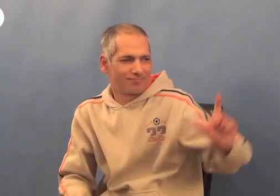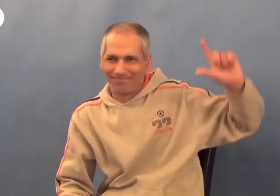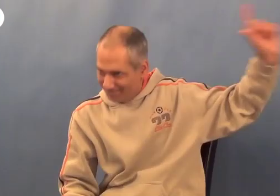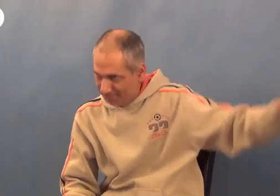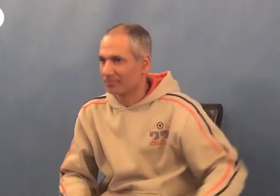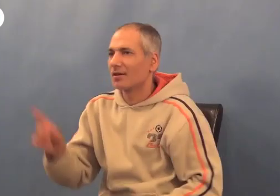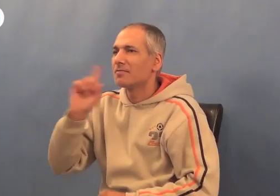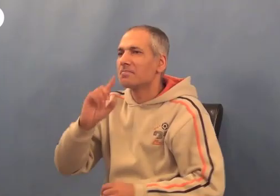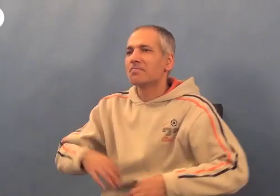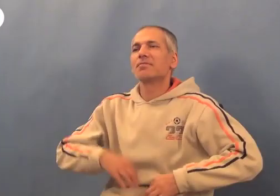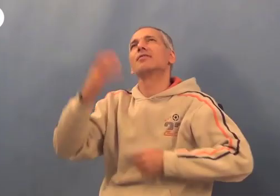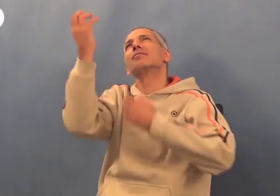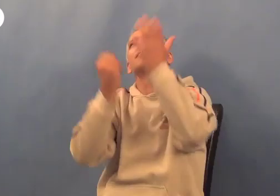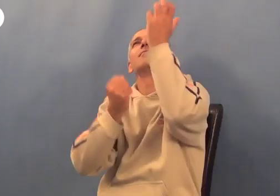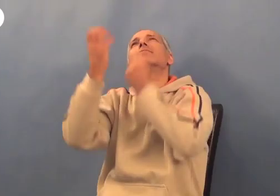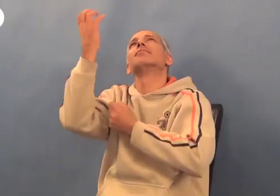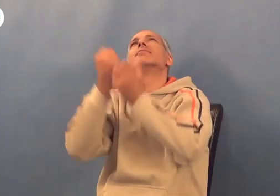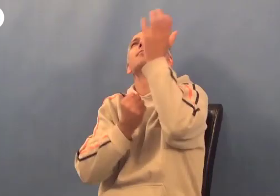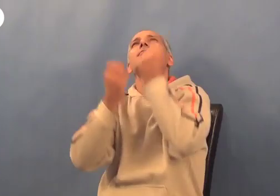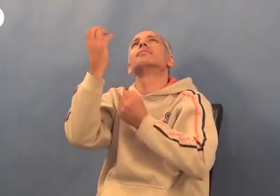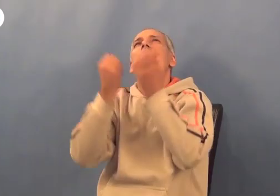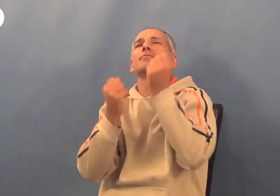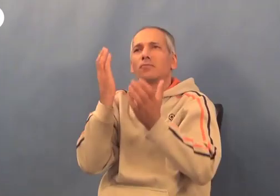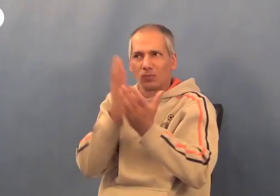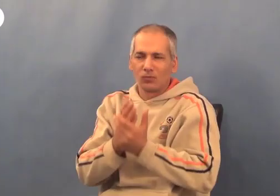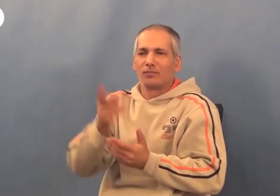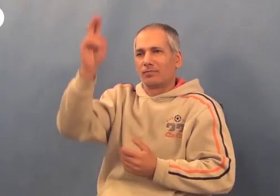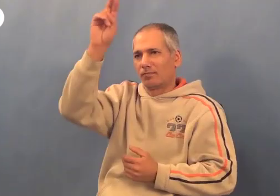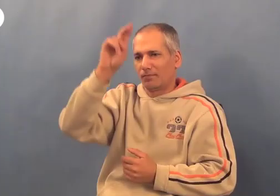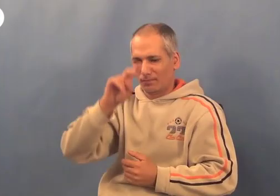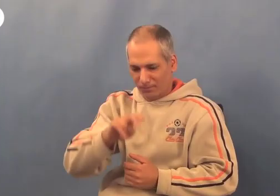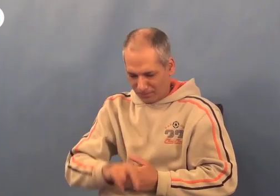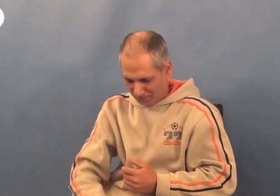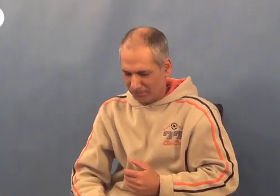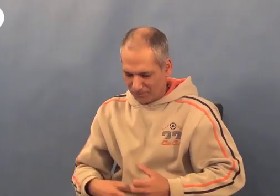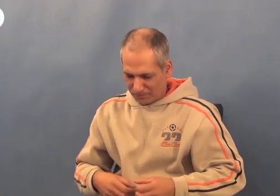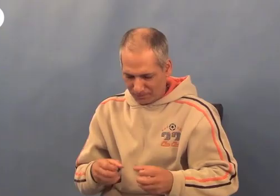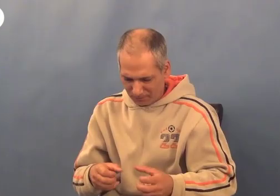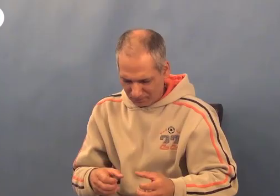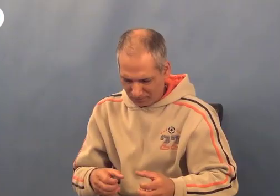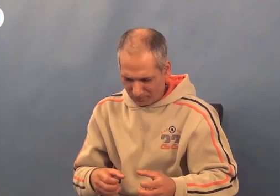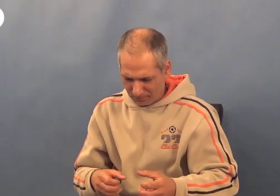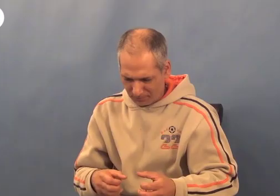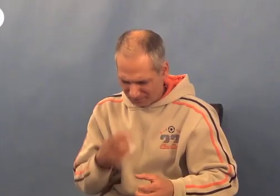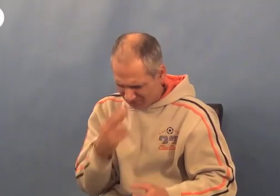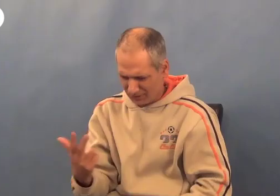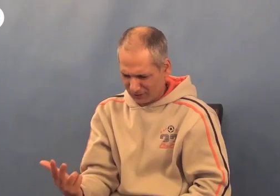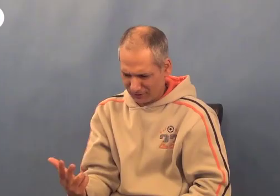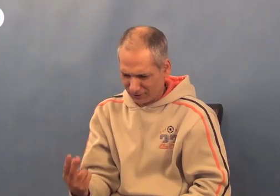Mężczyzna zrywa owoce, kończy, schodzi na dół, zamierza wysypać gruszki, ale zatrzymuje się i widzi, że były trzy, a teraz są dwa pojemniki.